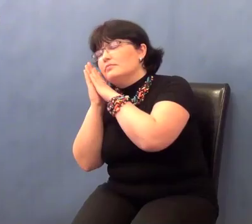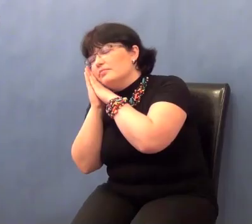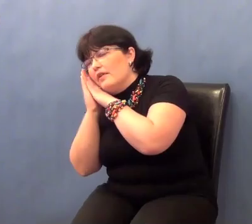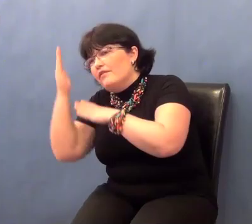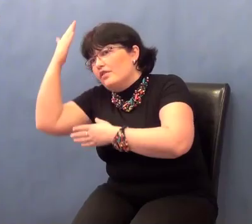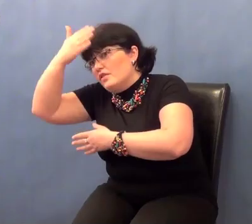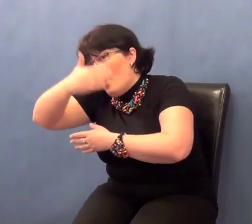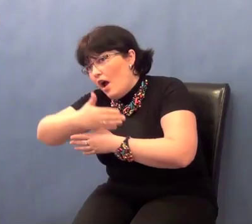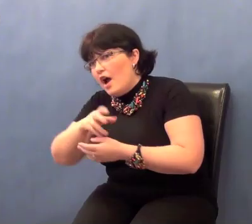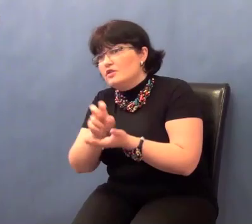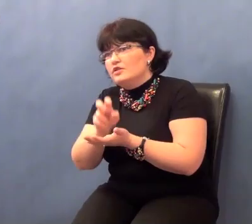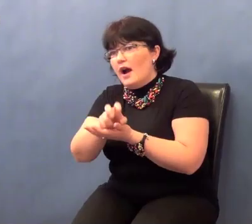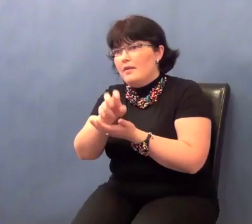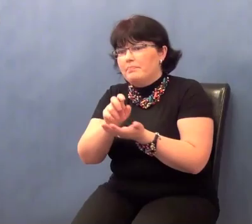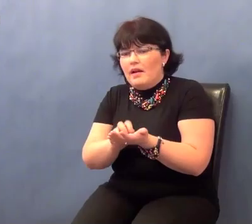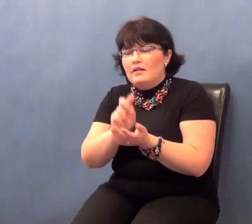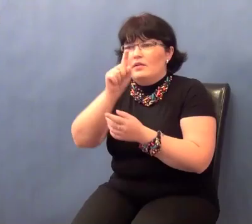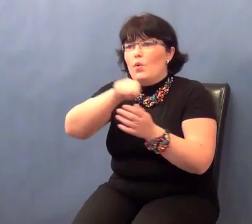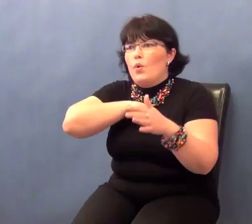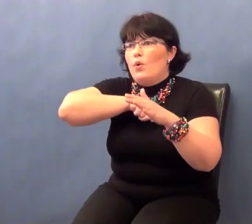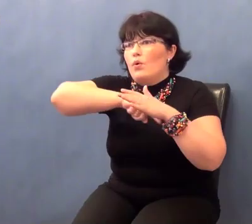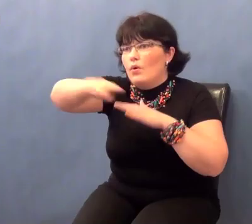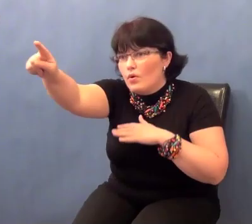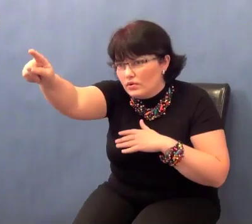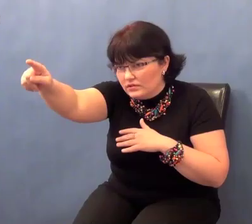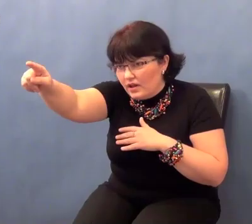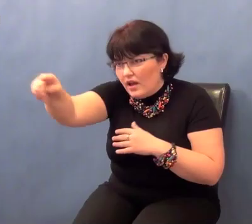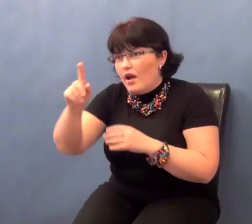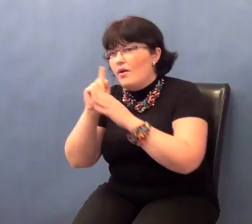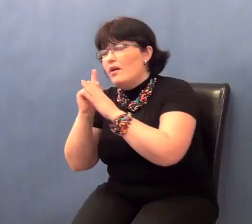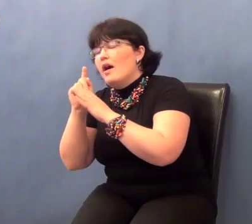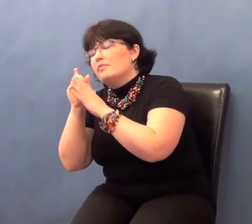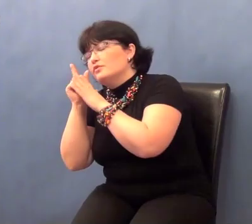W nocy żaba wyskoczyła i uciekła, a chłopak spał.